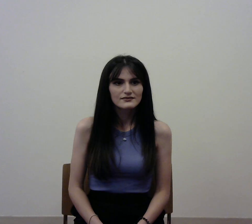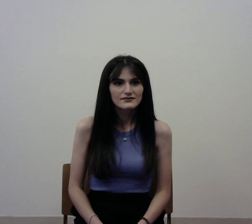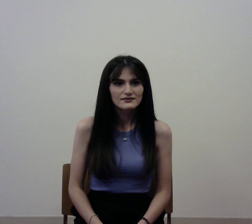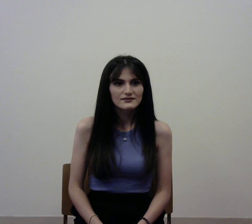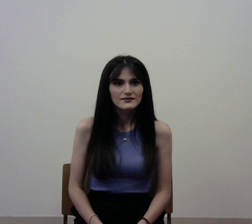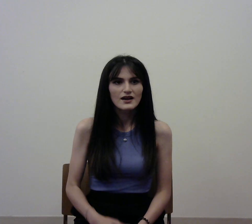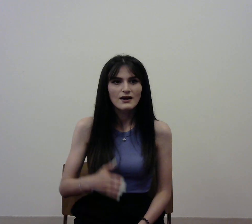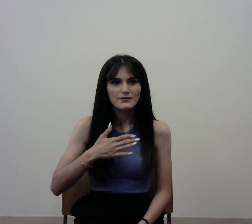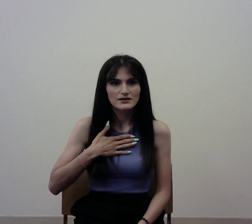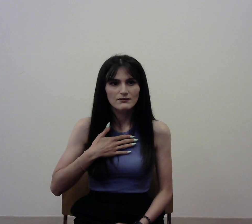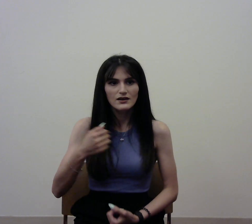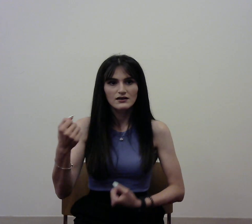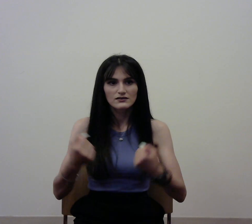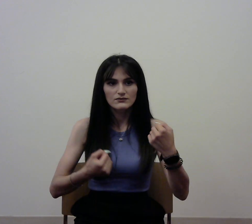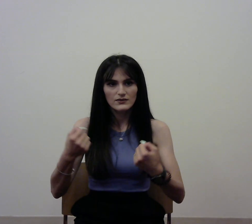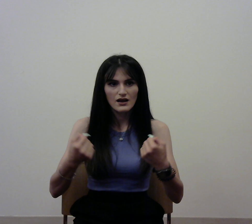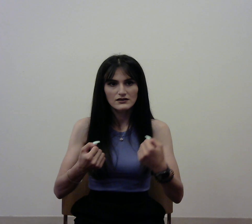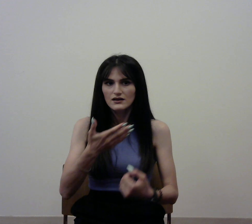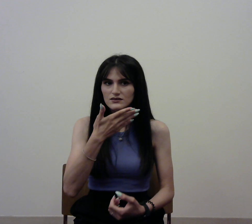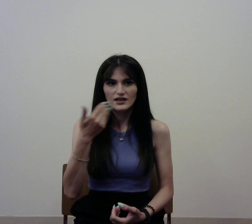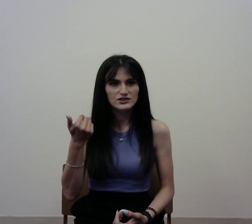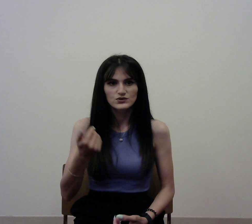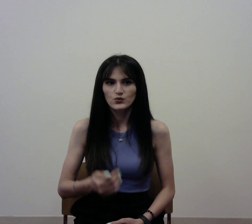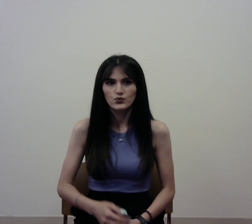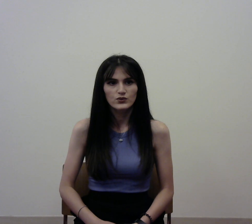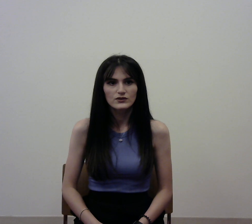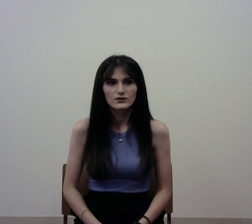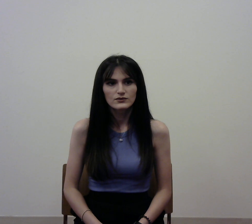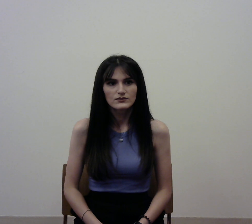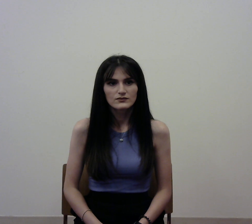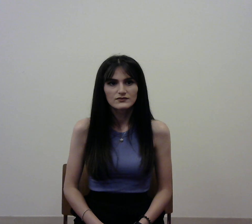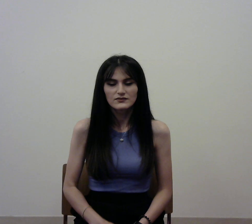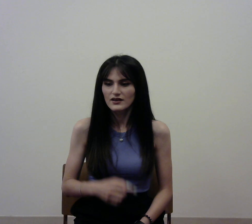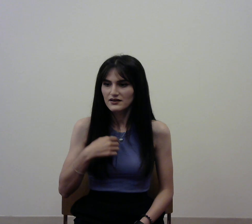Mənim avtomobilim yoxdur